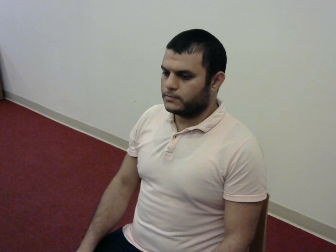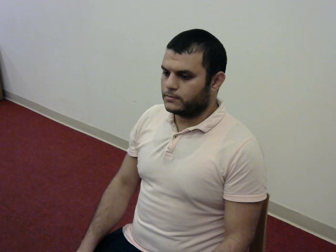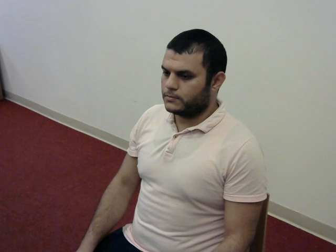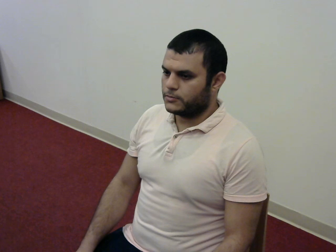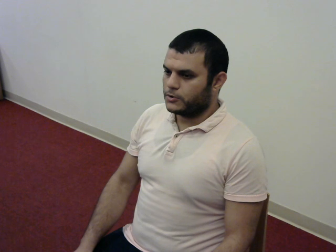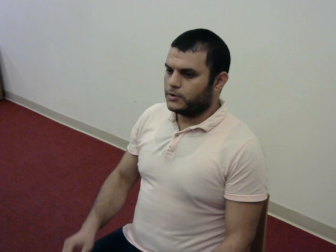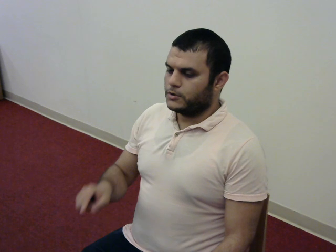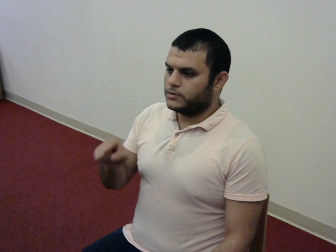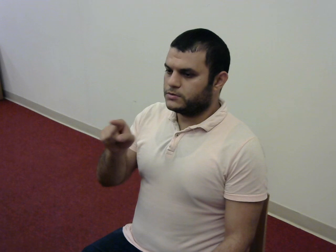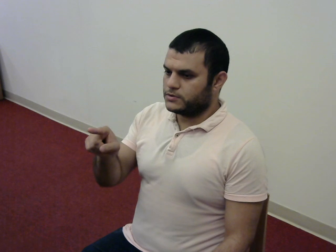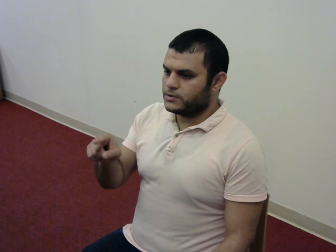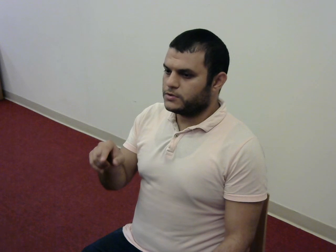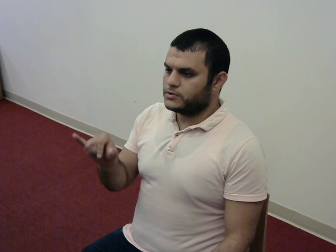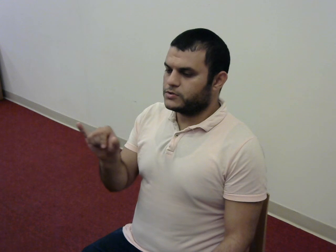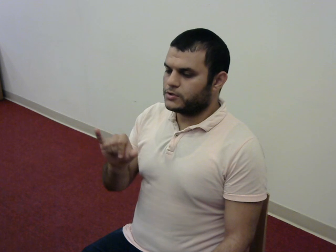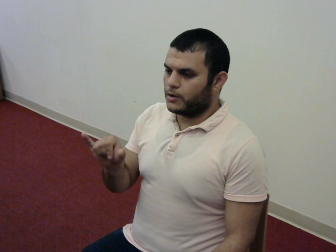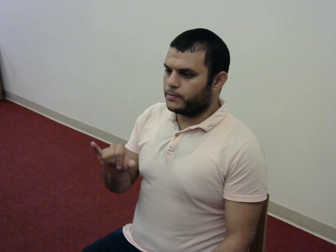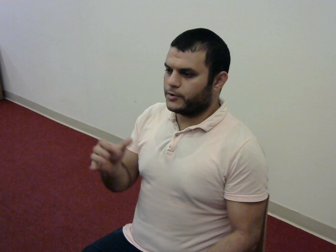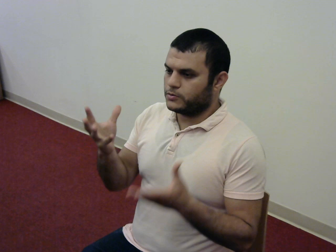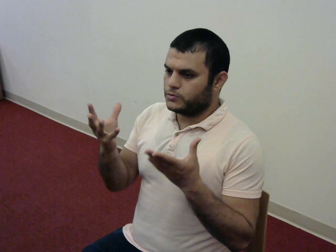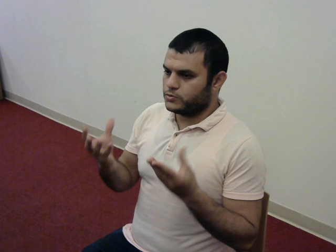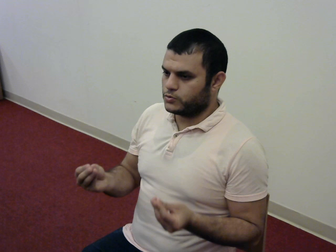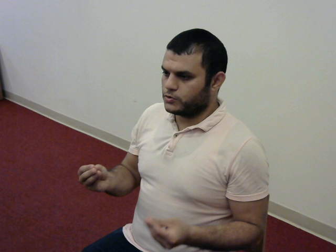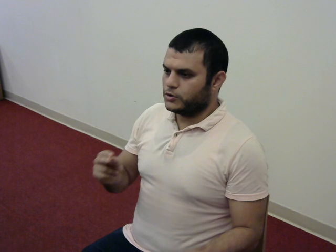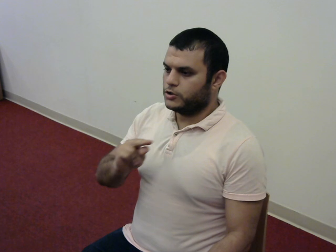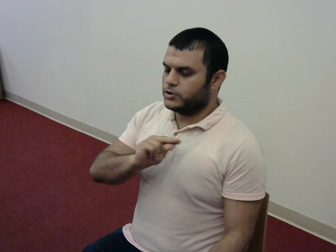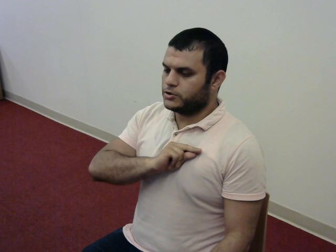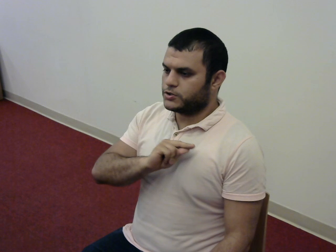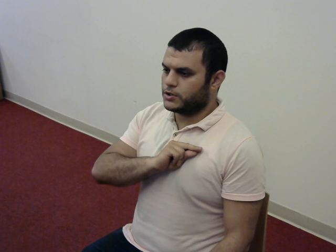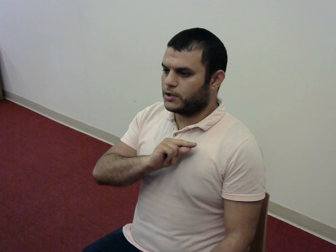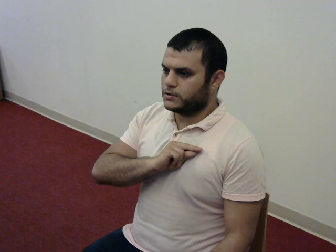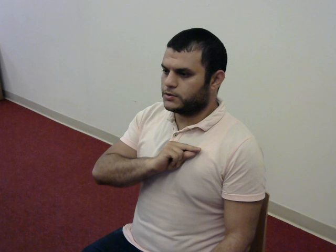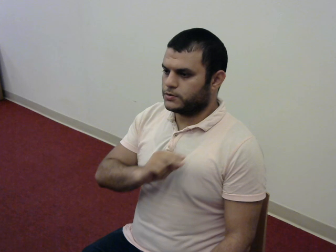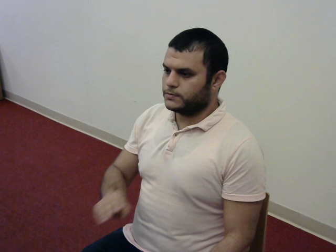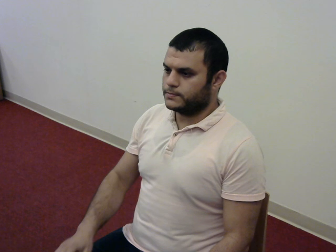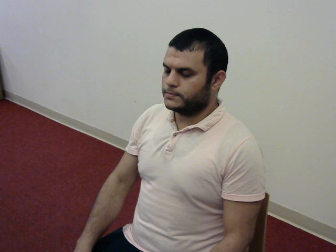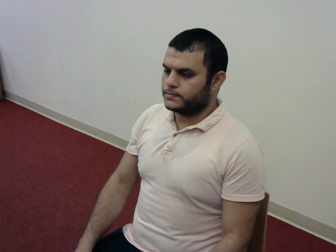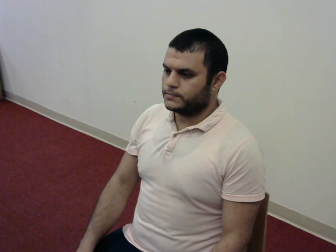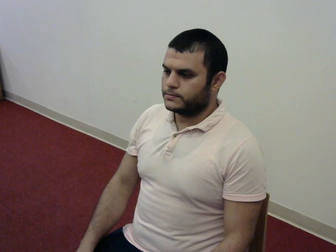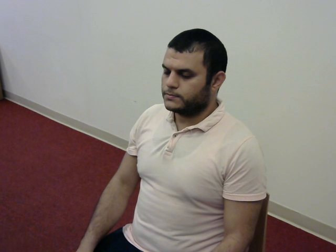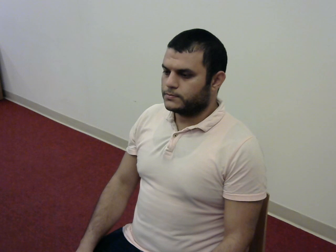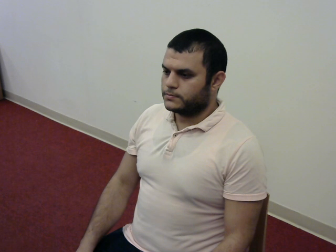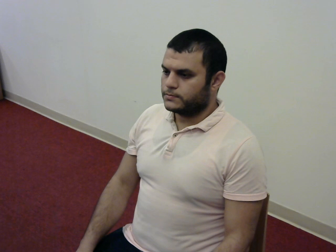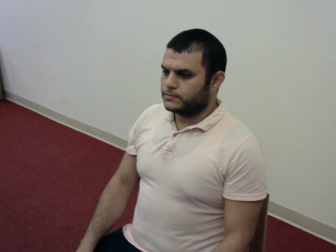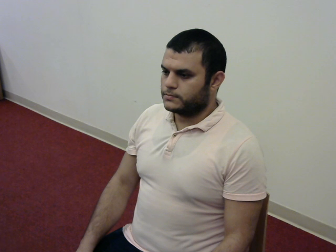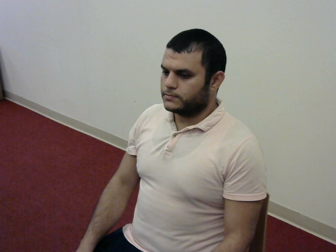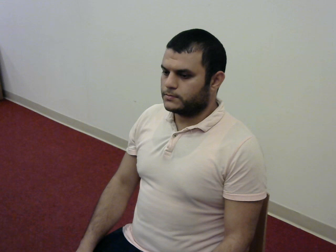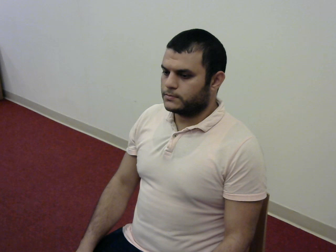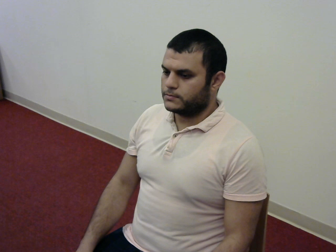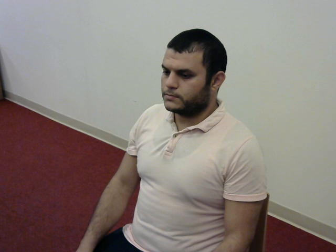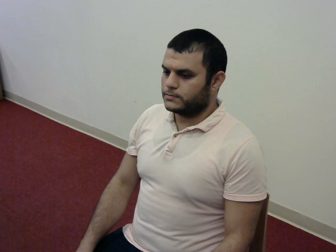Siz şənbə günü işləyirsiz?